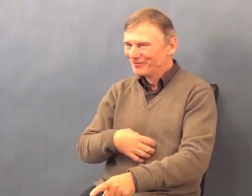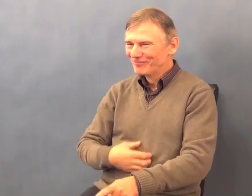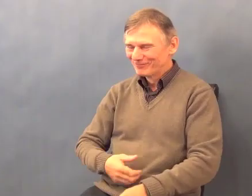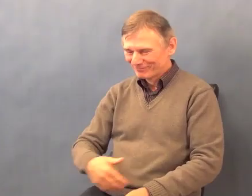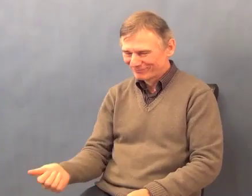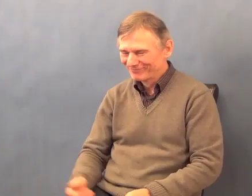Fajnie.